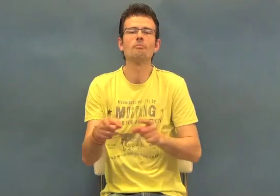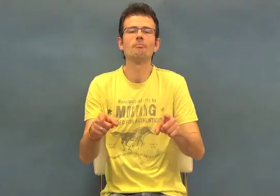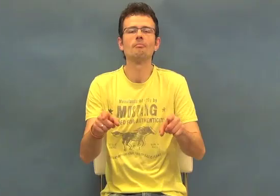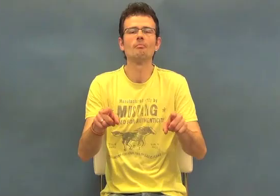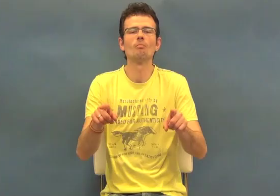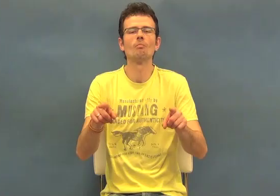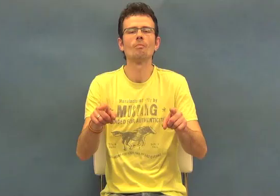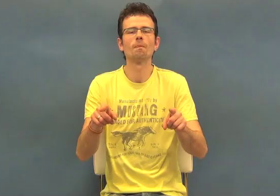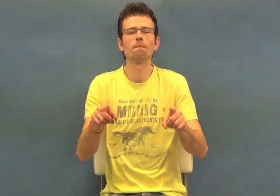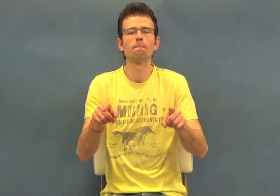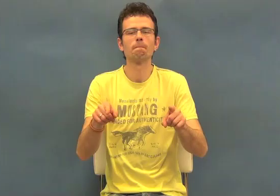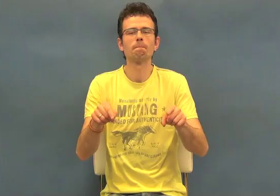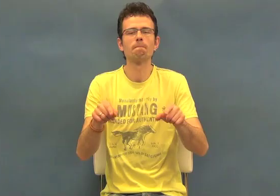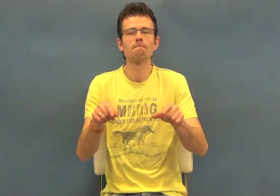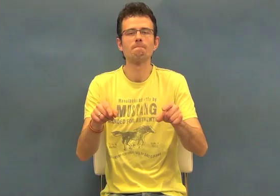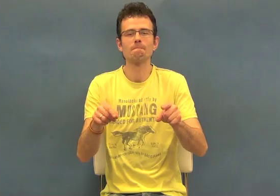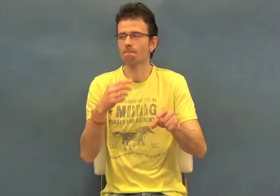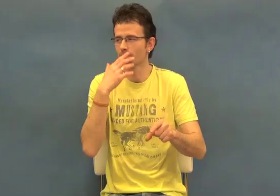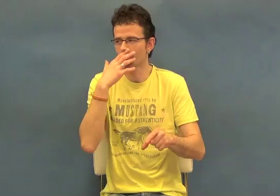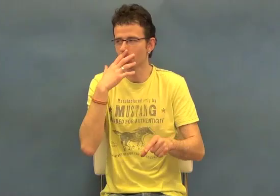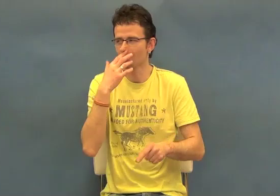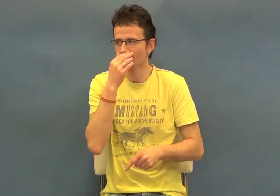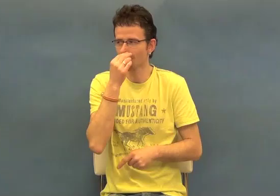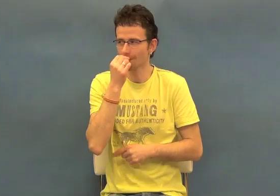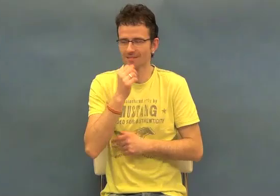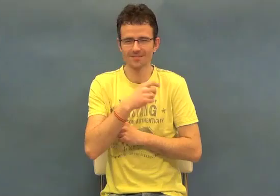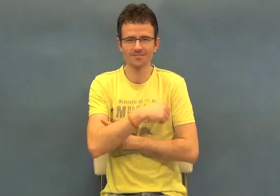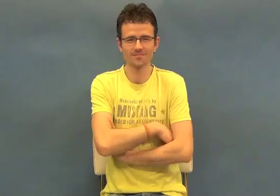To...